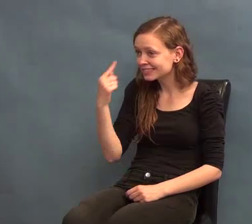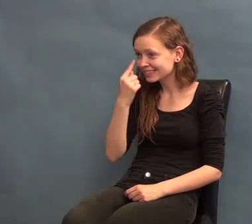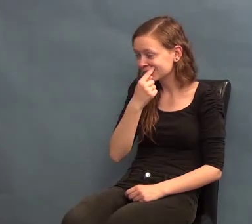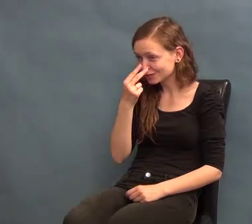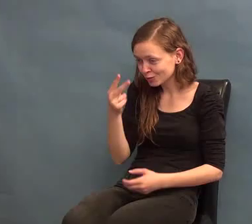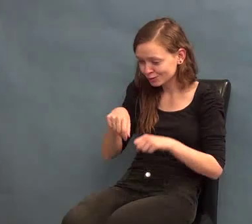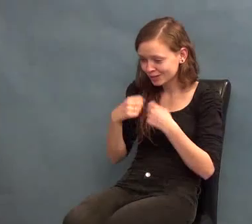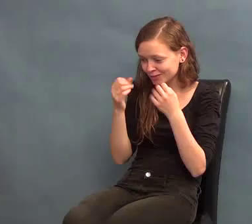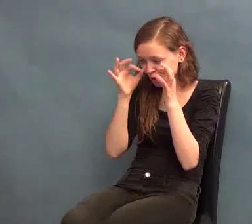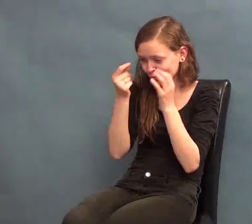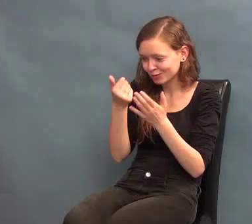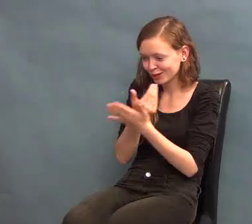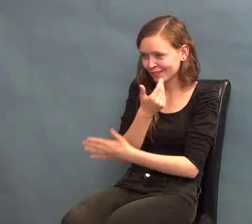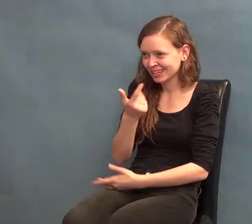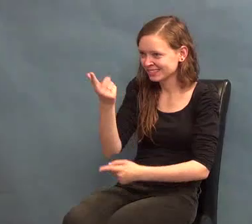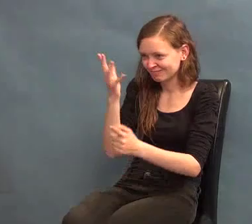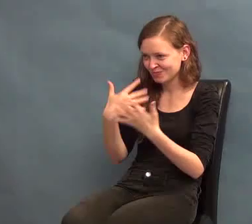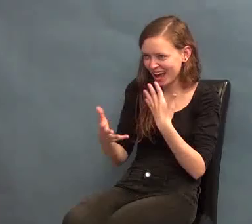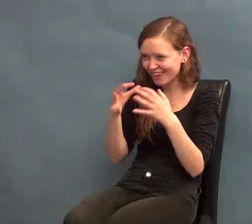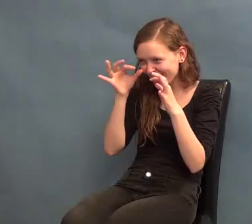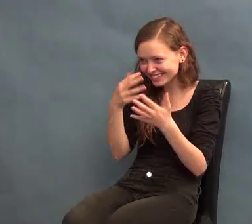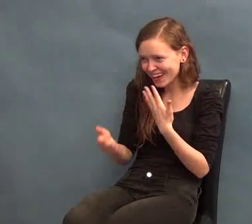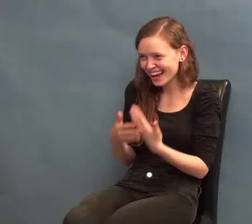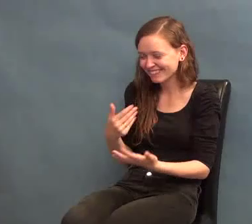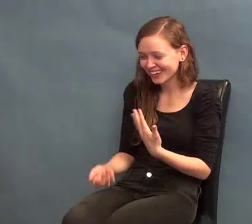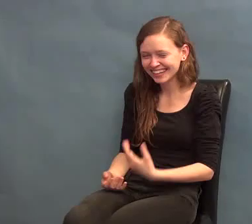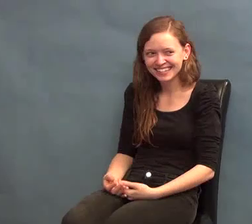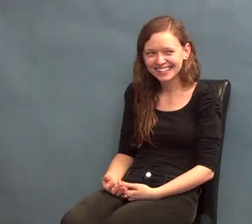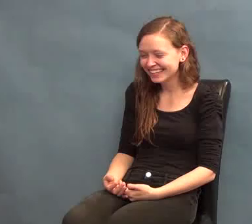Nie widzisz, wzrok masz zepsuty, trzeba nowe okulary kupić, ty masz słabe okulary.